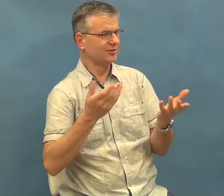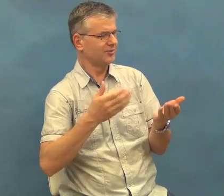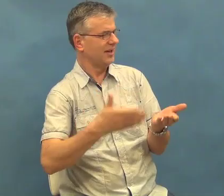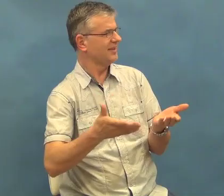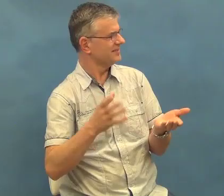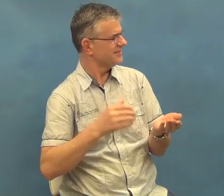Zapomniałem.